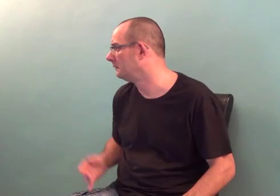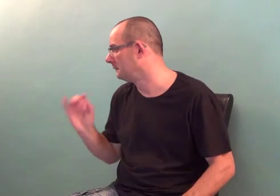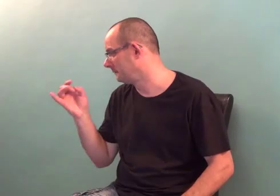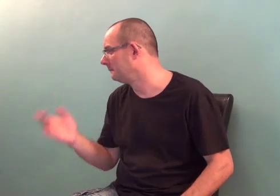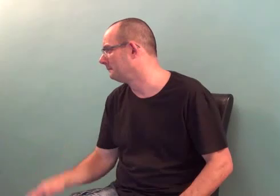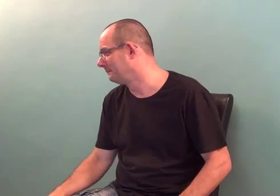Dobrze.